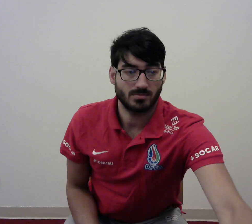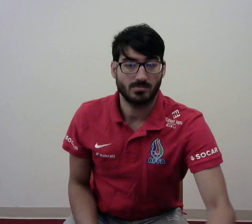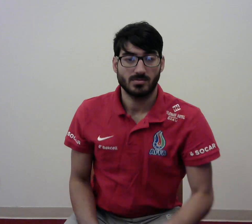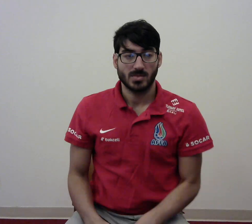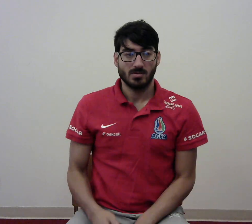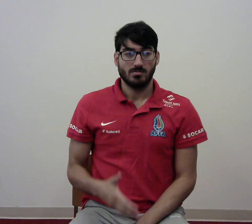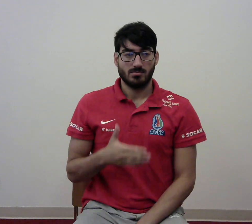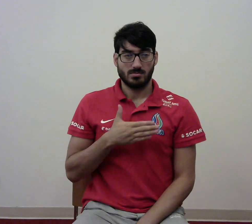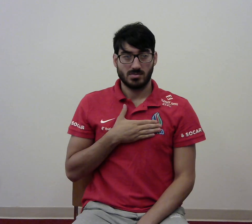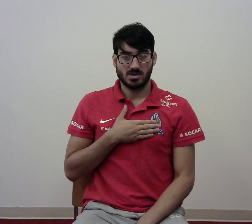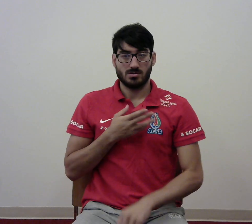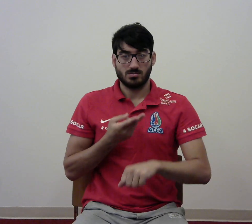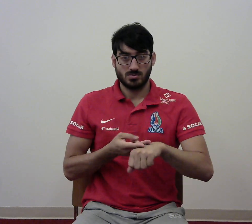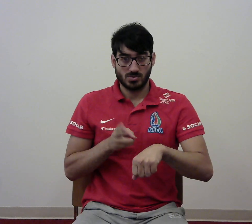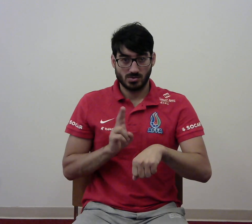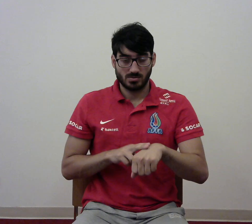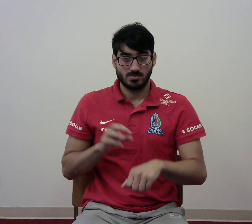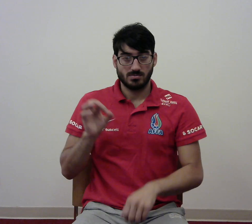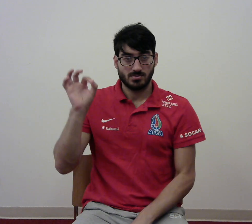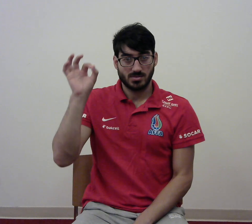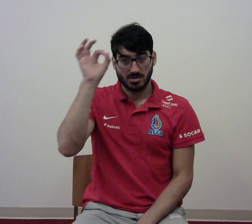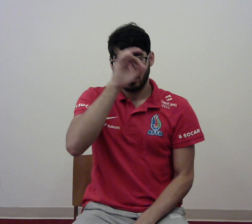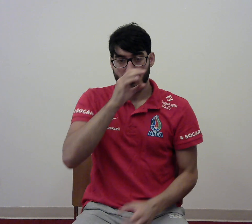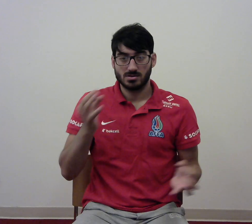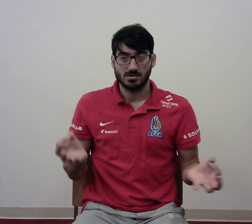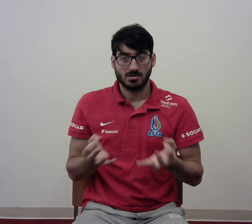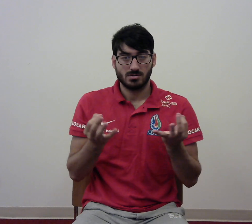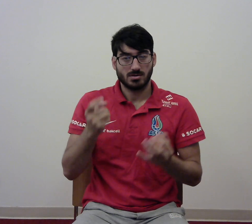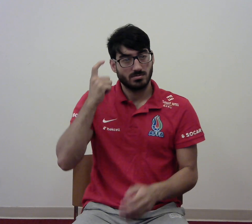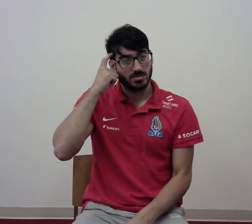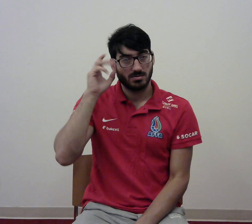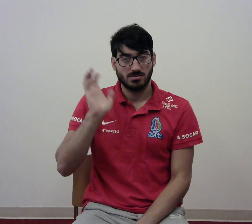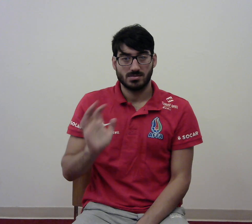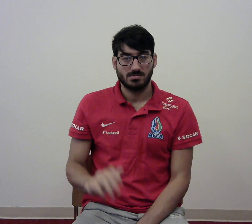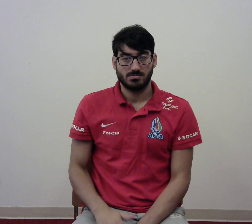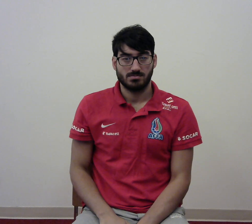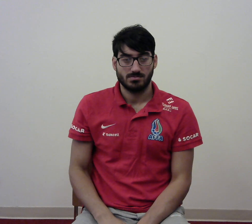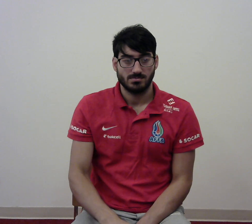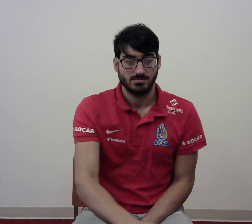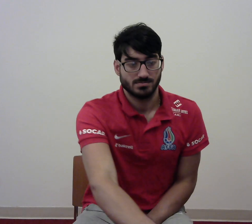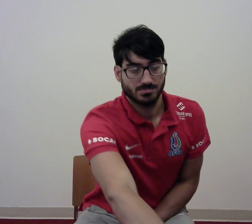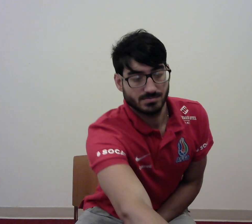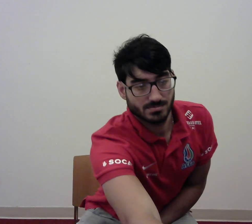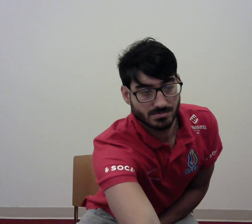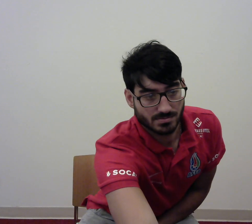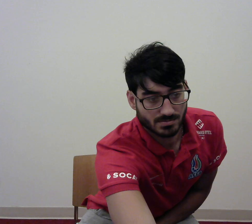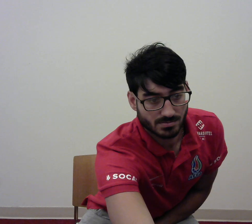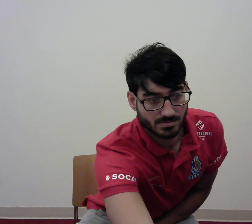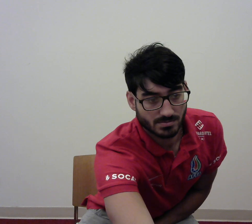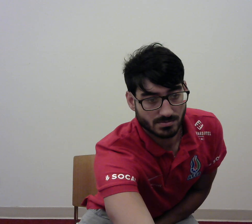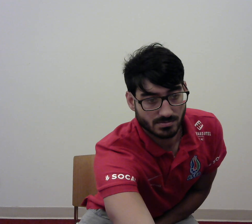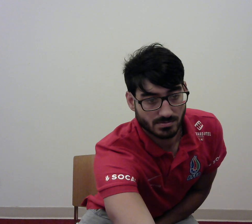Mən bu barədə heç nə bilmirəm